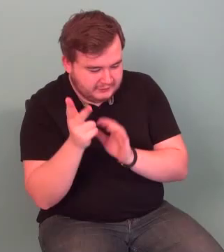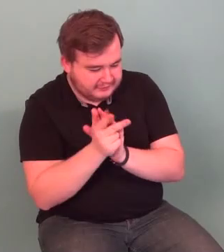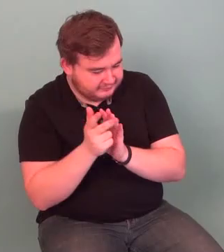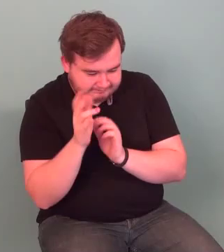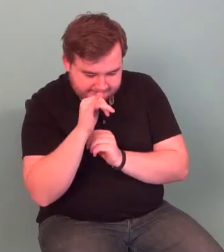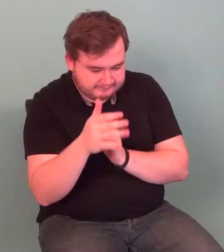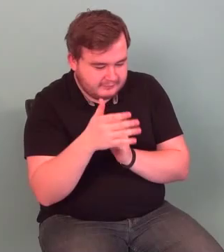Osiemnastego nie mogę.